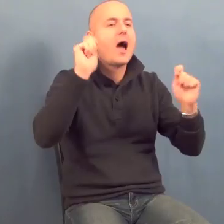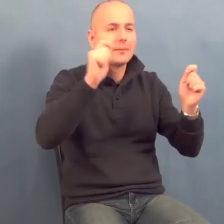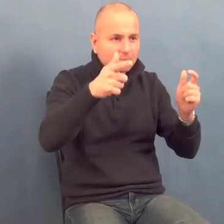Dobra.